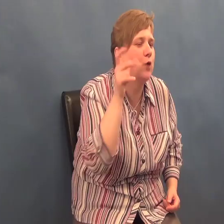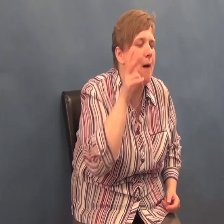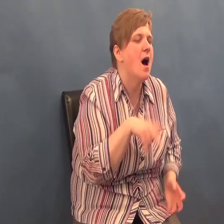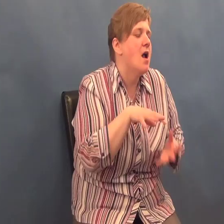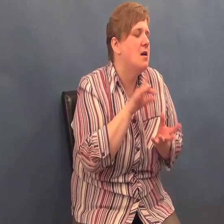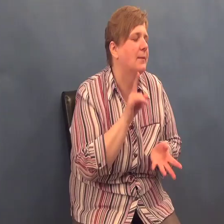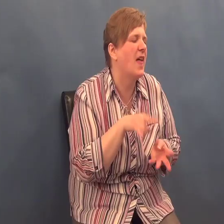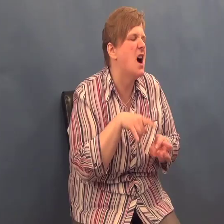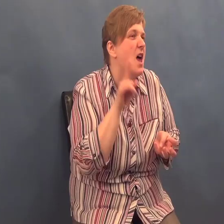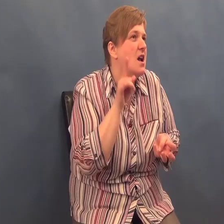"Re-re"